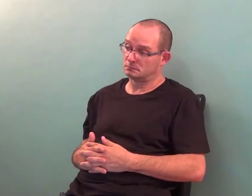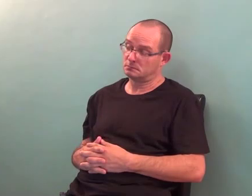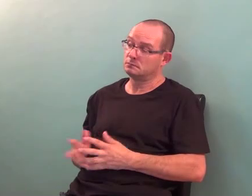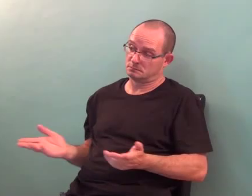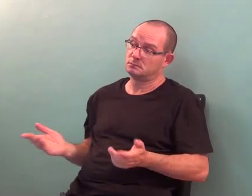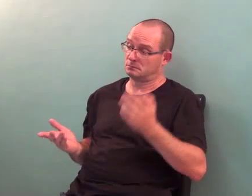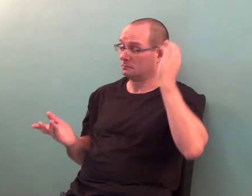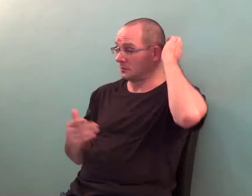Może.